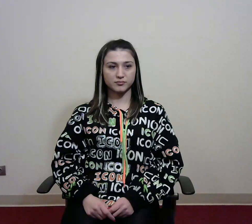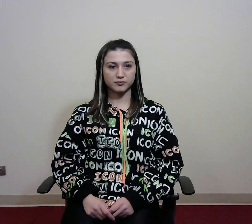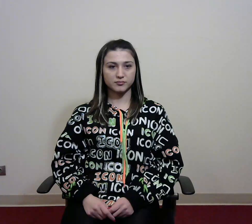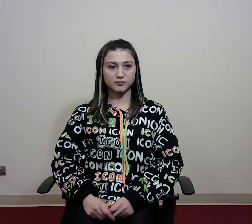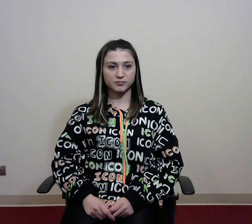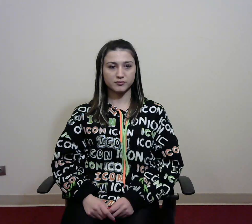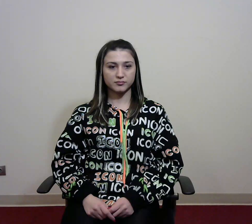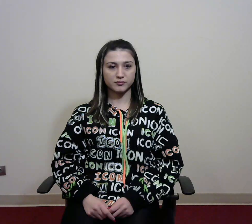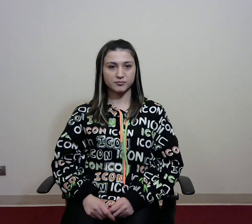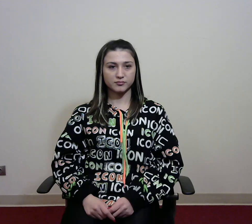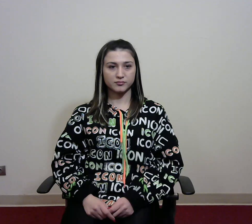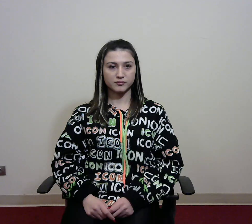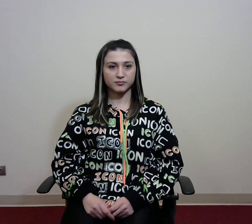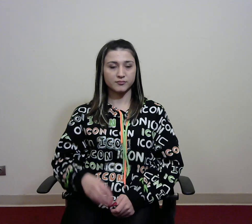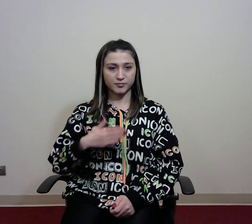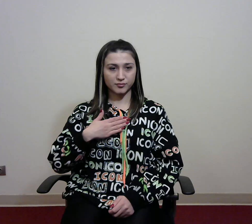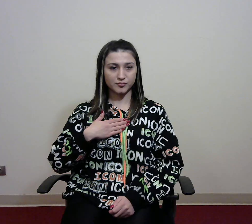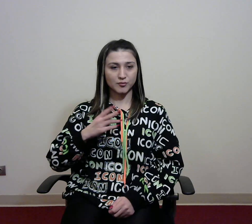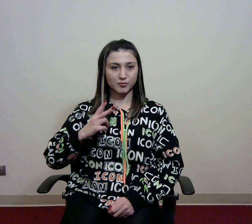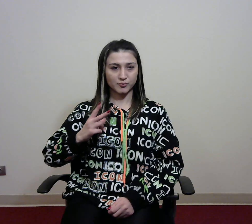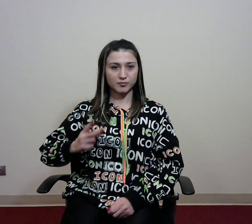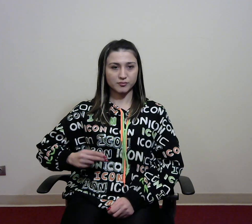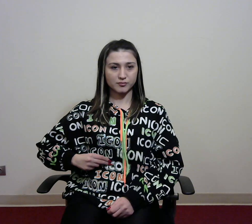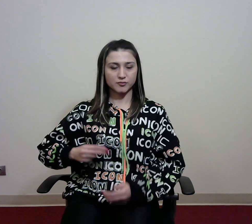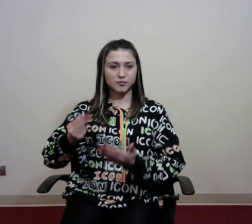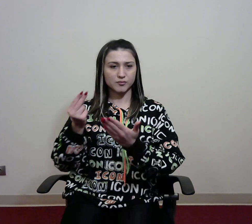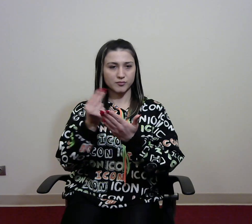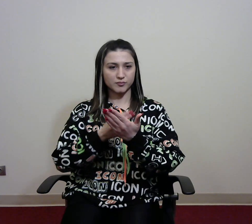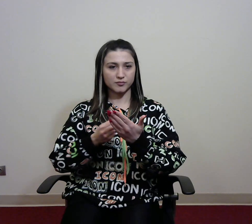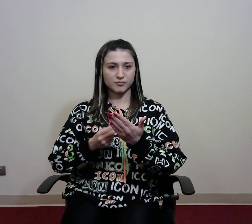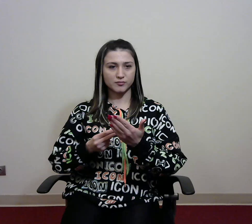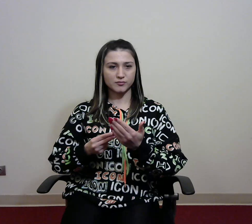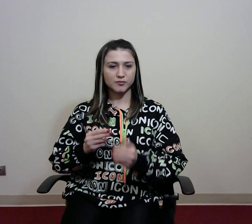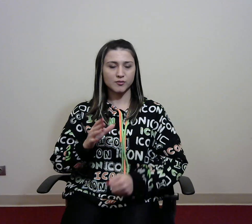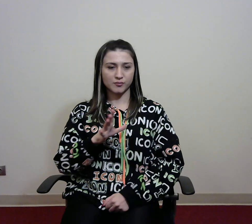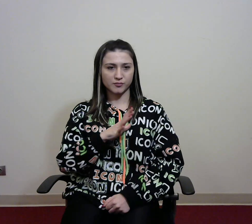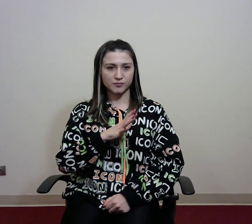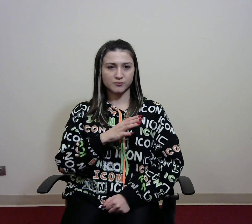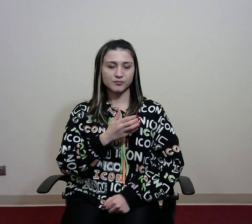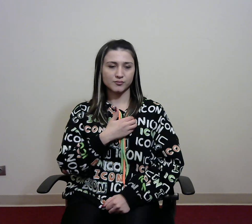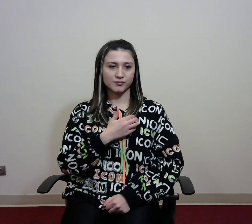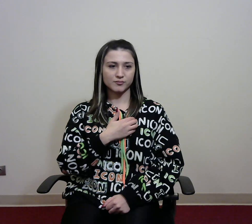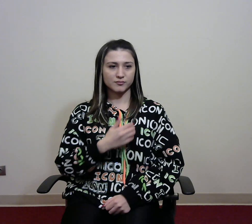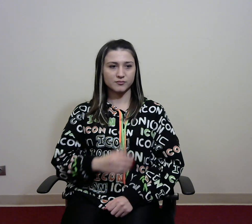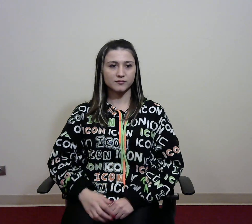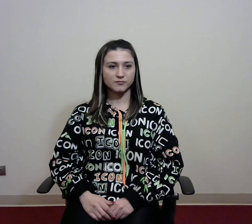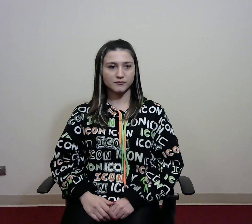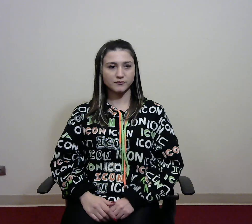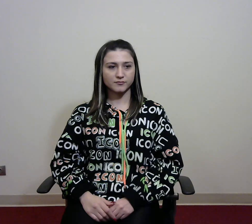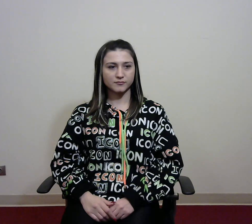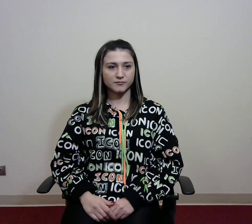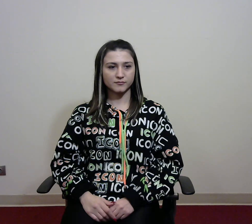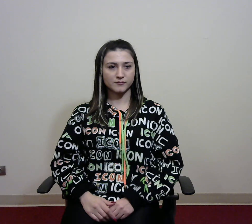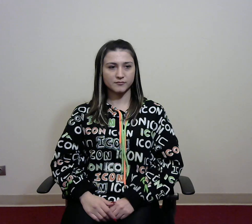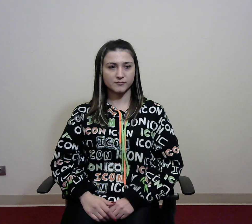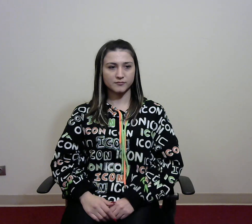Mənim qızım rəssam olmaq istəyir